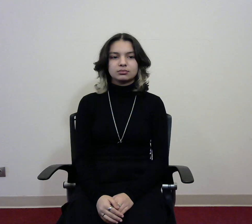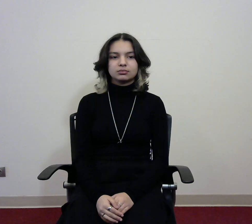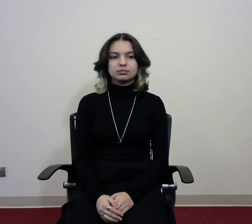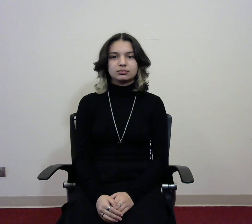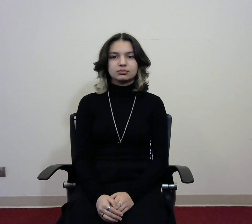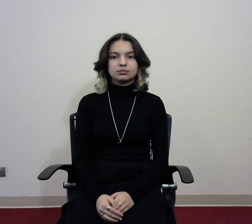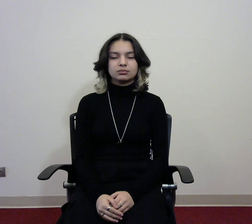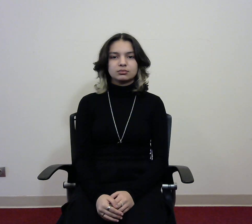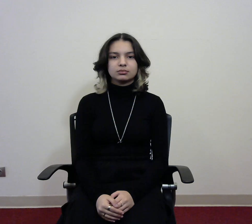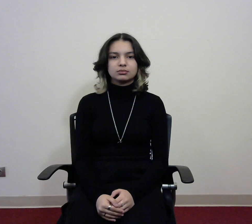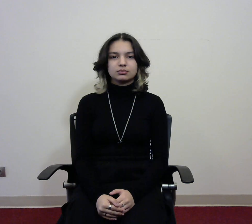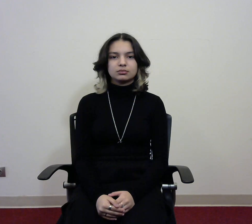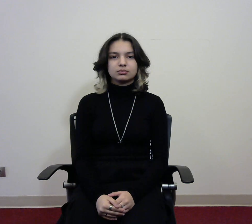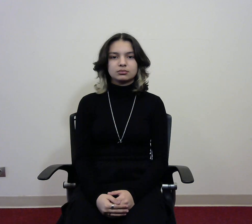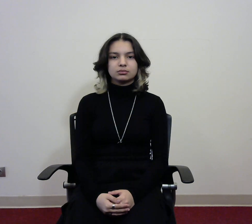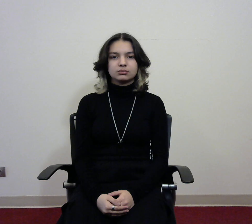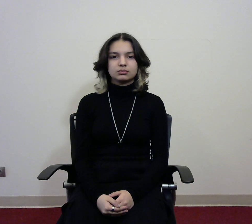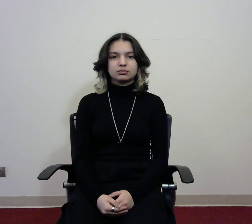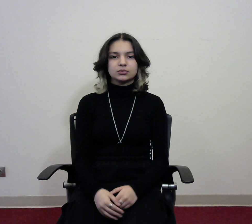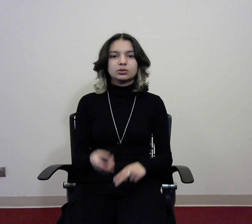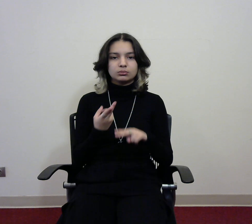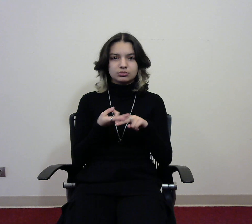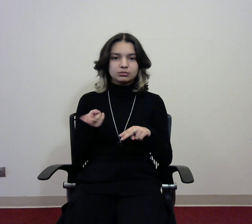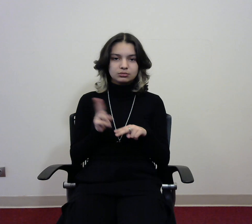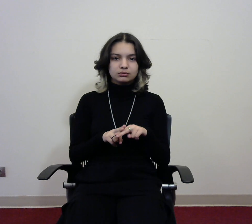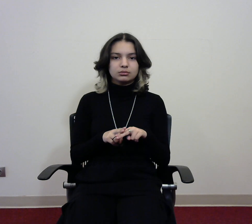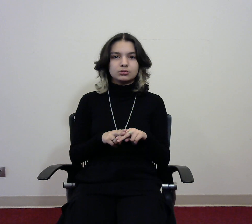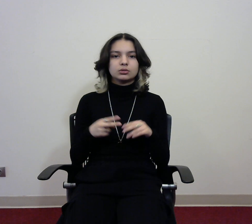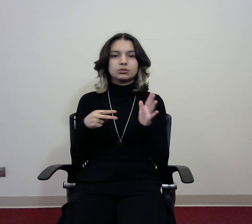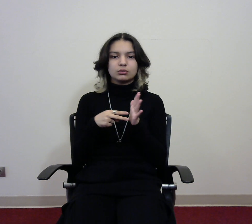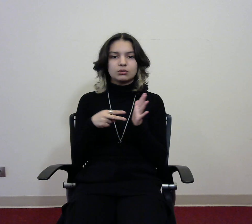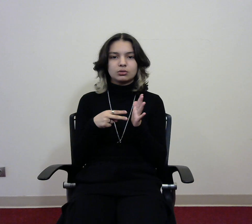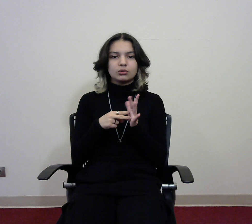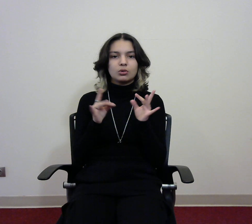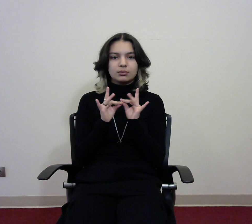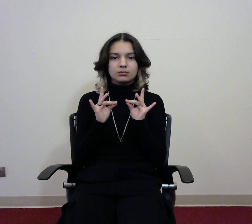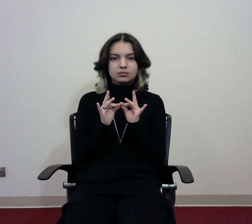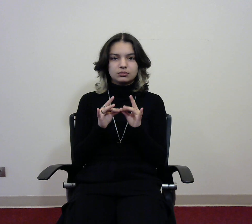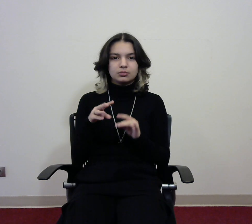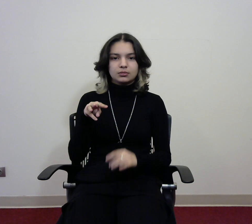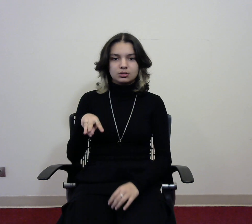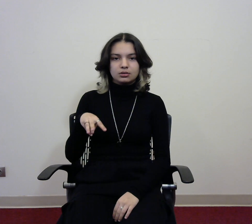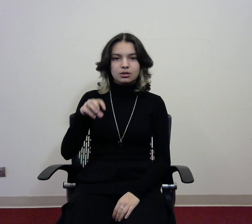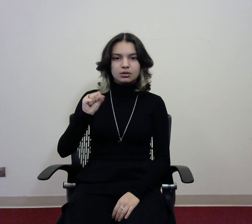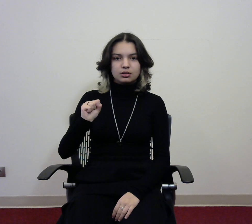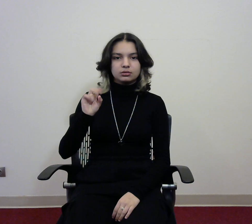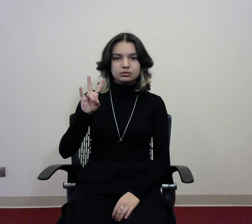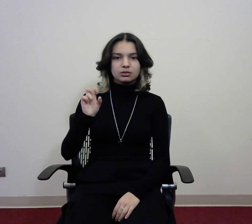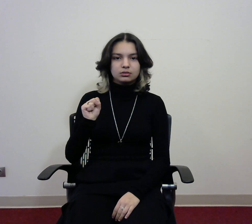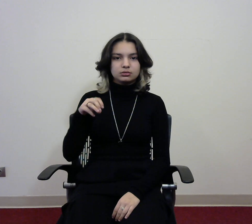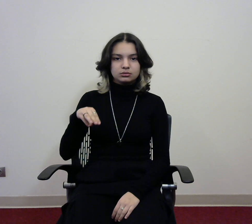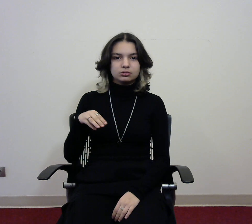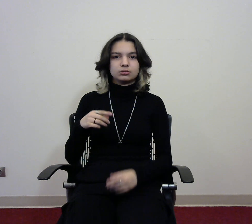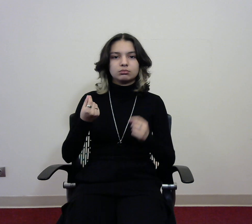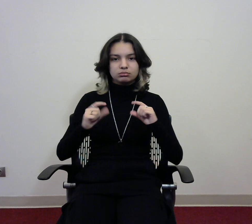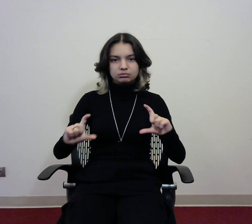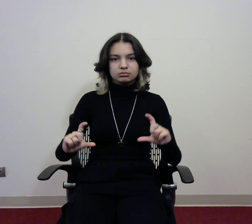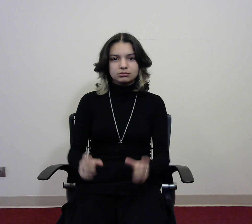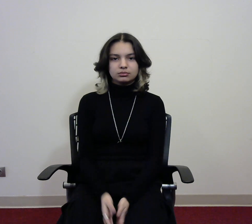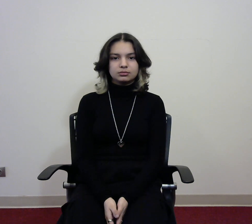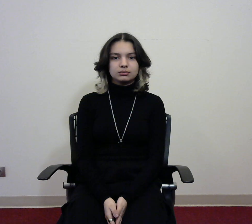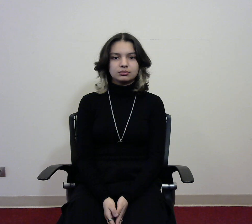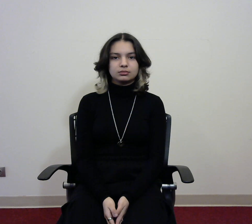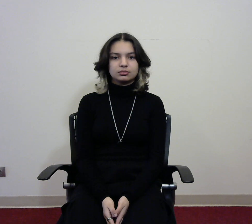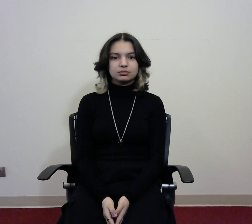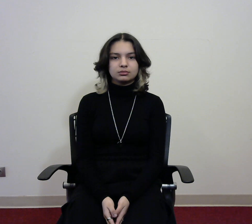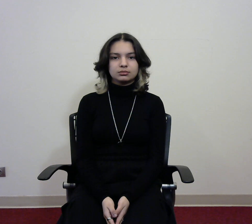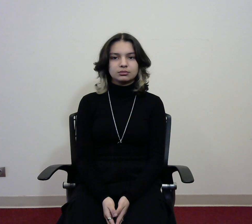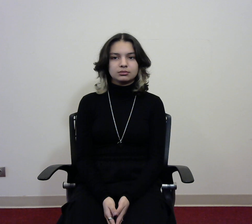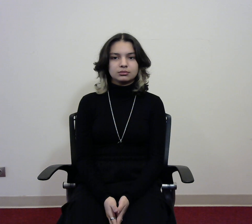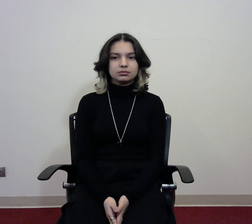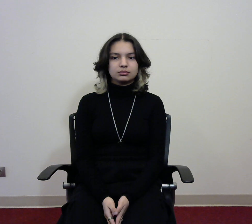Bunun qiyməti 10 manat qalxıb